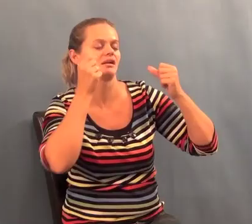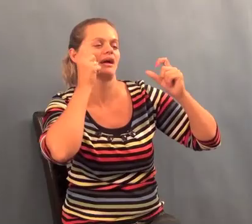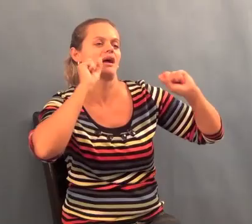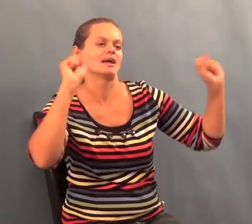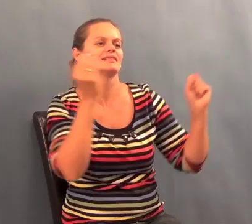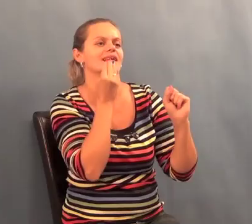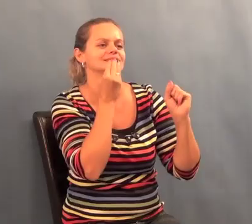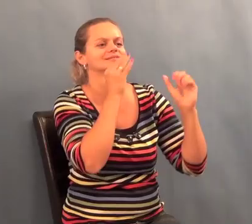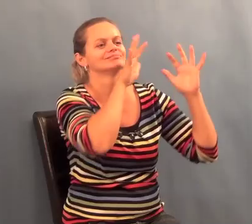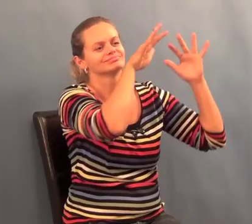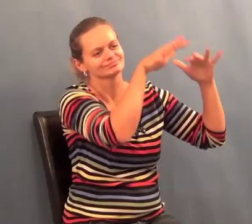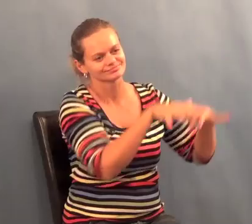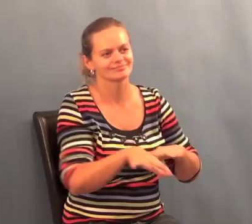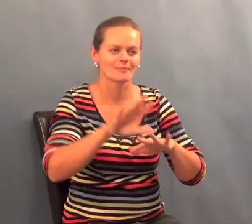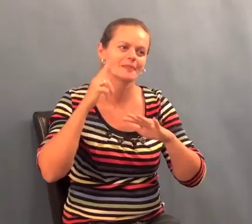A rano zeszli na śniadanie.